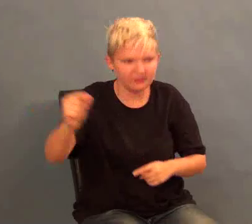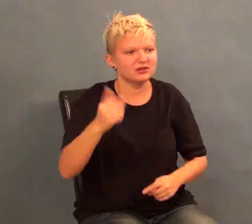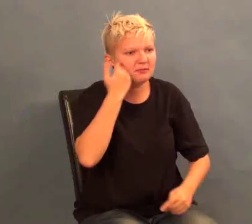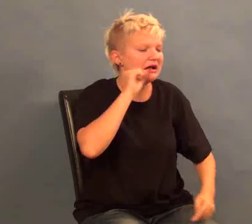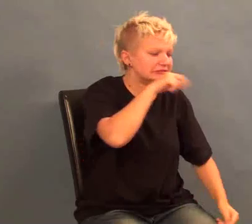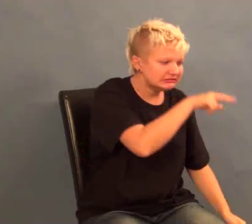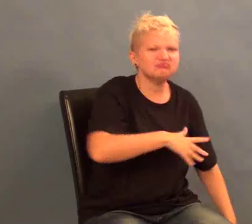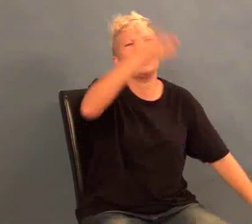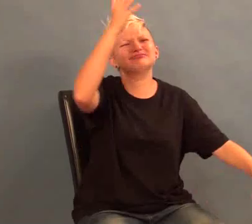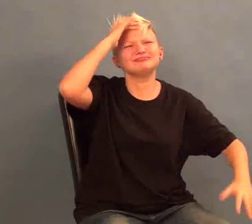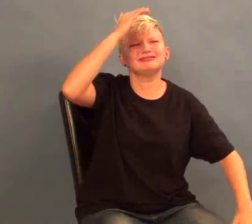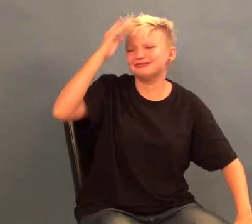Wychodzi starsza pani i denerwuje się widząc rozbite okna.